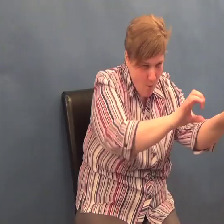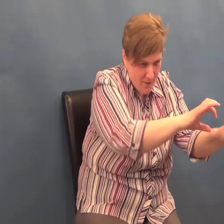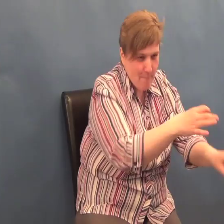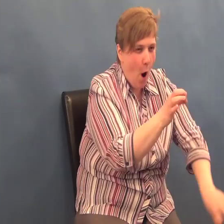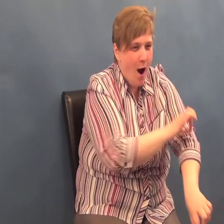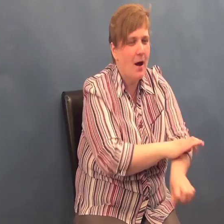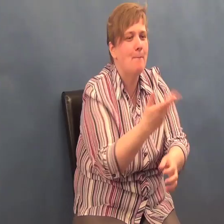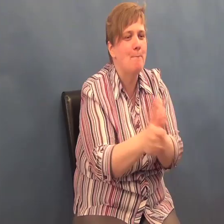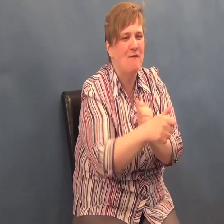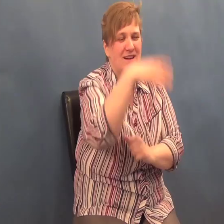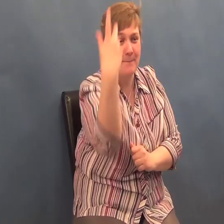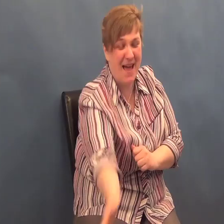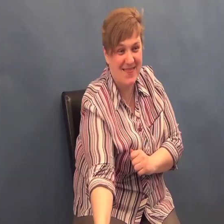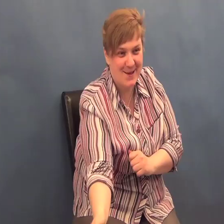A to wszystko z tego powodu, że osy wiedziały, że to przez psa spadł ich kokon.